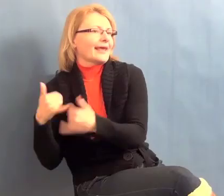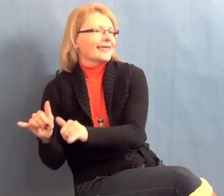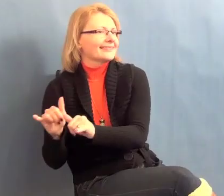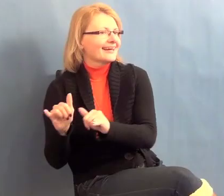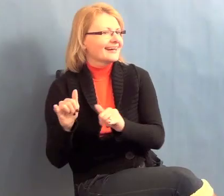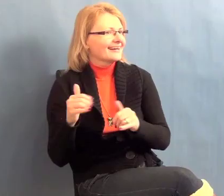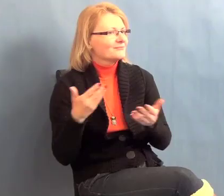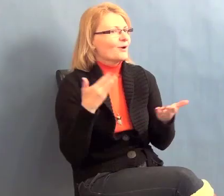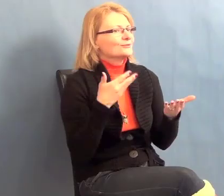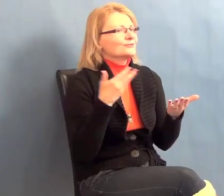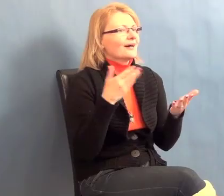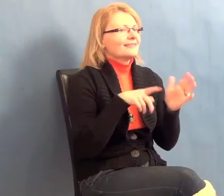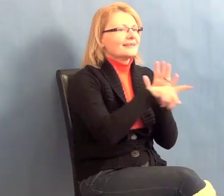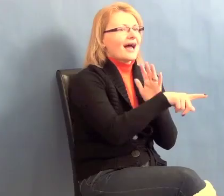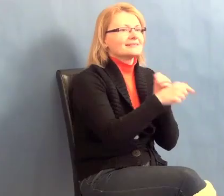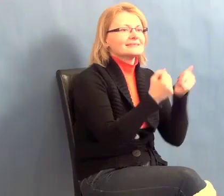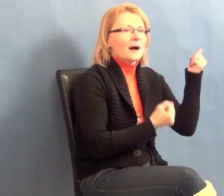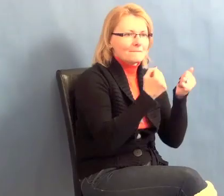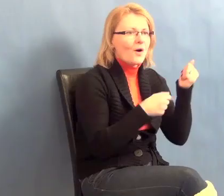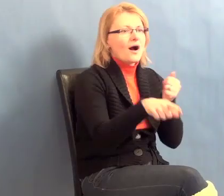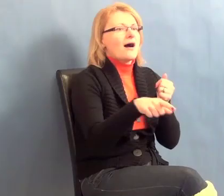Może to jest miejsce dla aut, a nie dla koni.